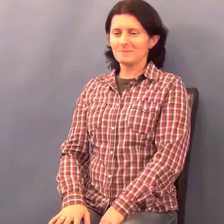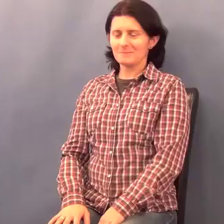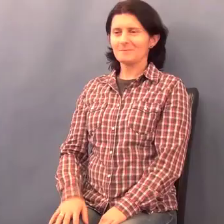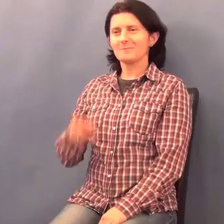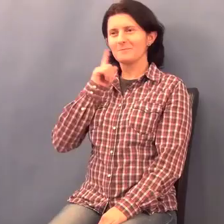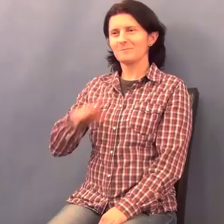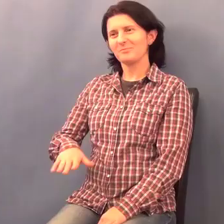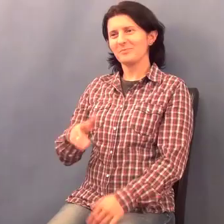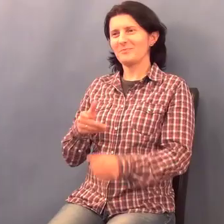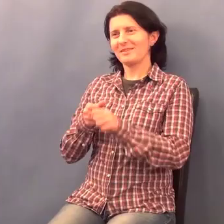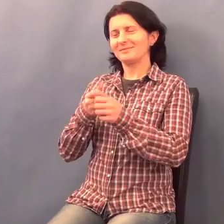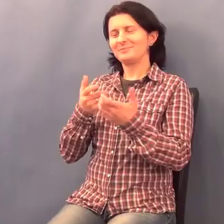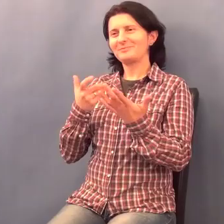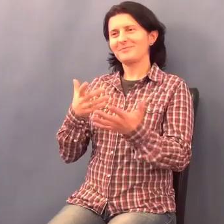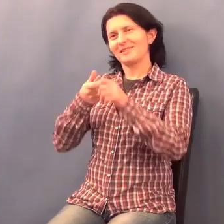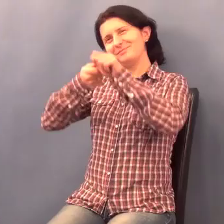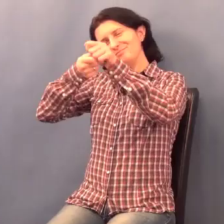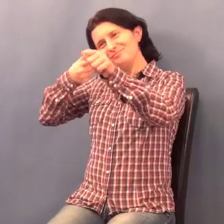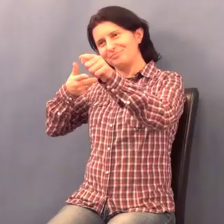Mały chłopak chce strzelać z łuku.